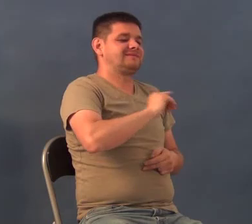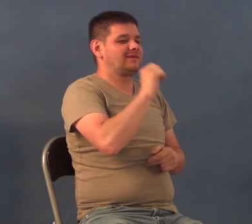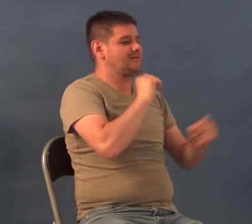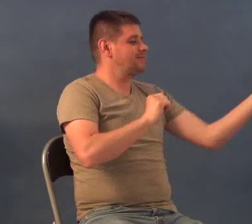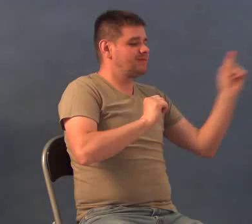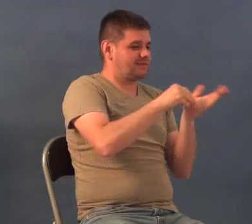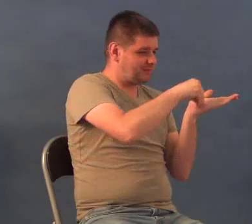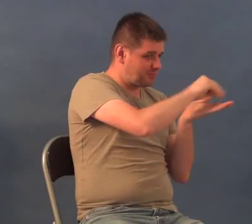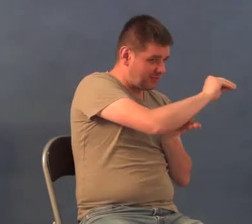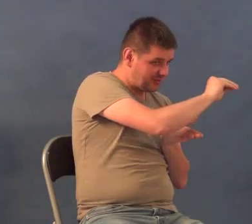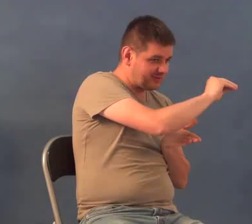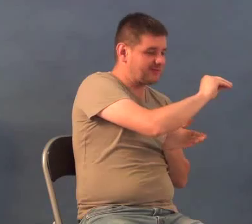Babcia podchodzi i płaci.